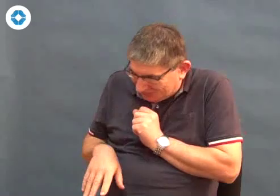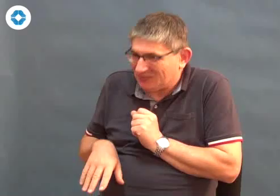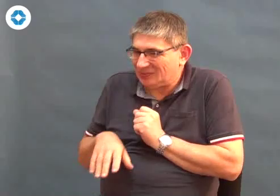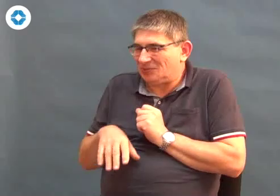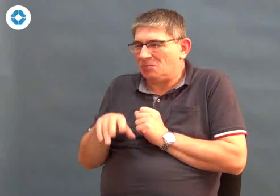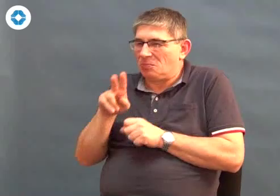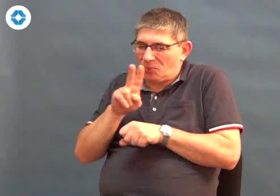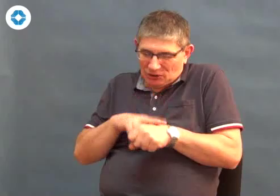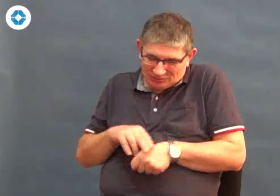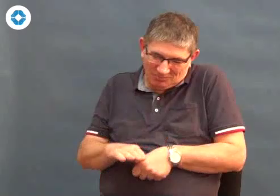Policjant myśli sobie, że on jest mały.